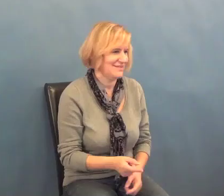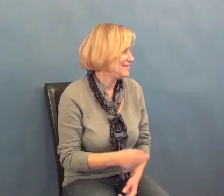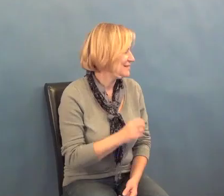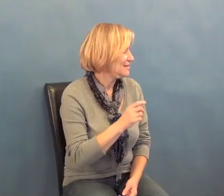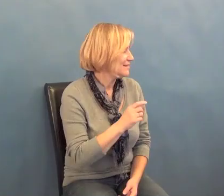Nie wolno.